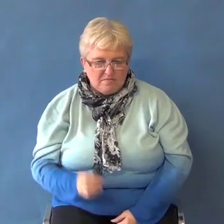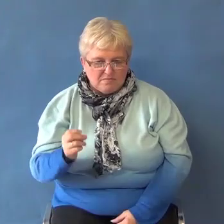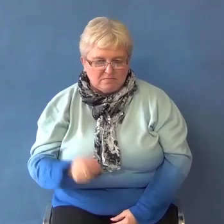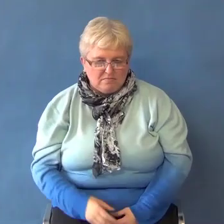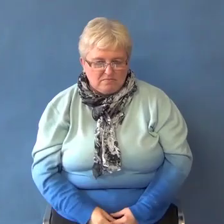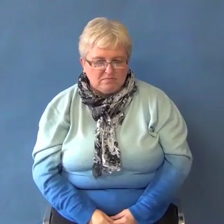Tak.